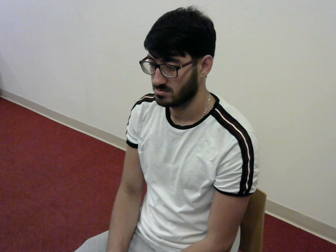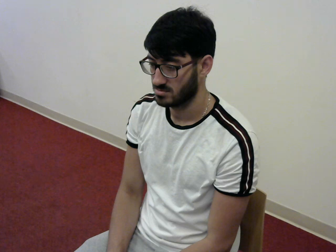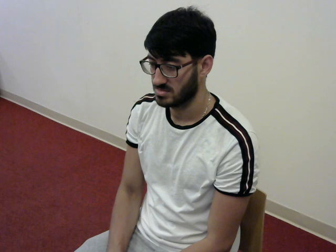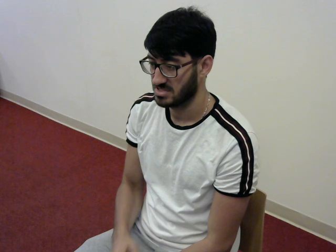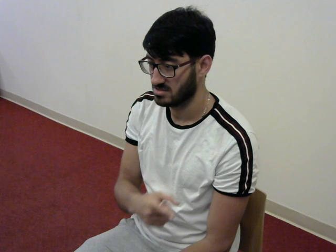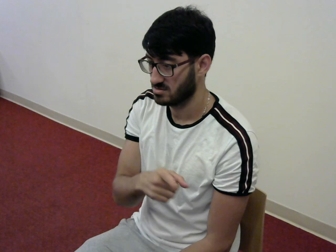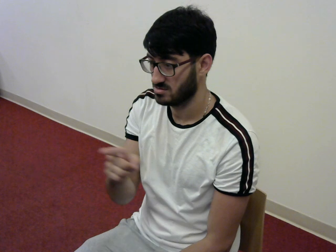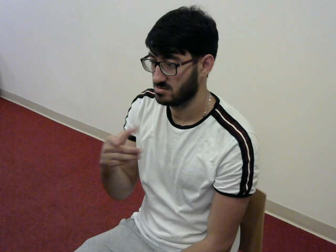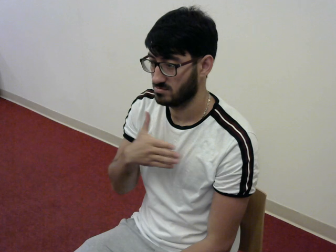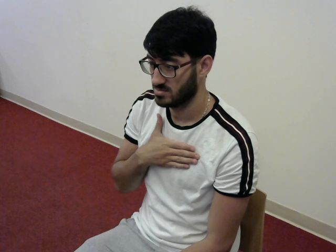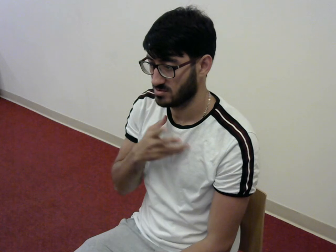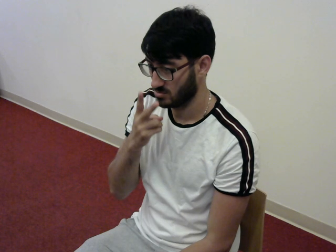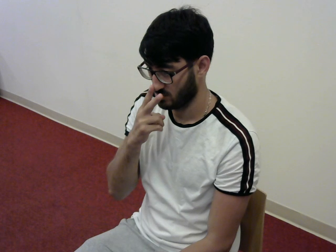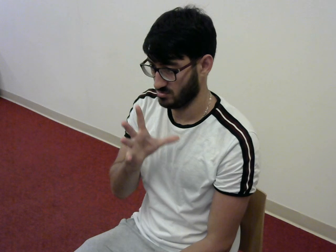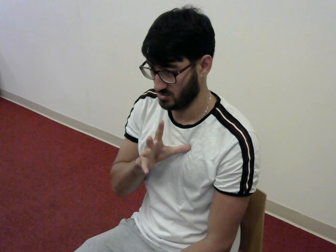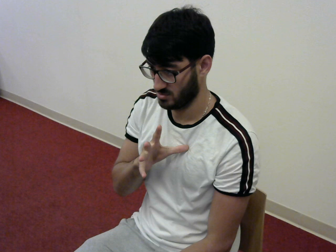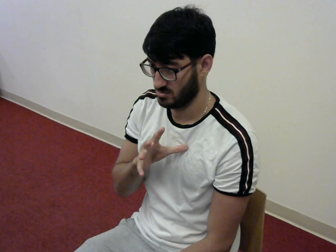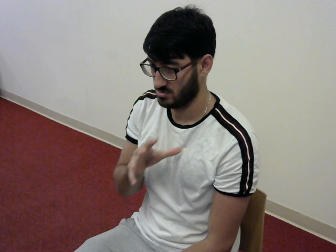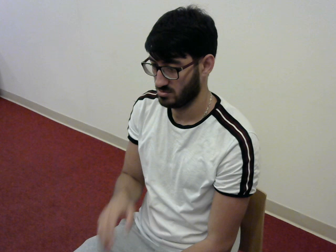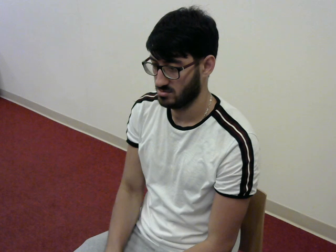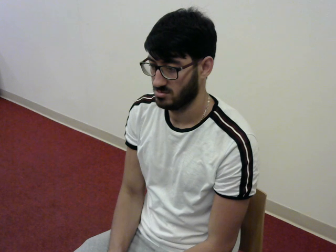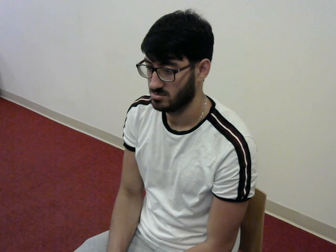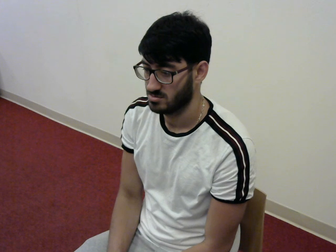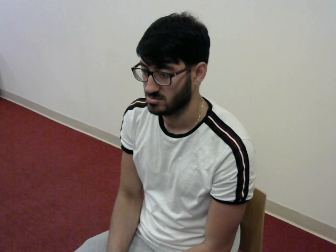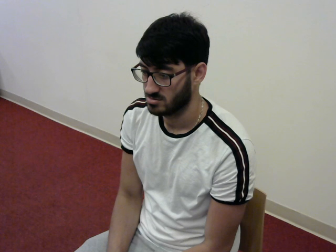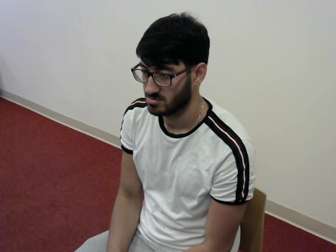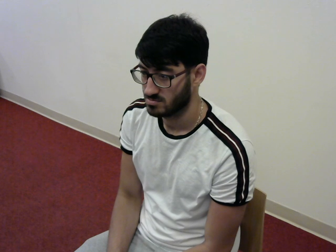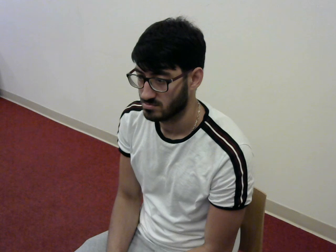Siz məni görürsünüzmü?